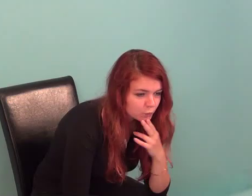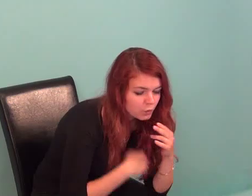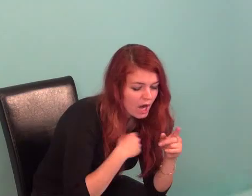Ja...